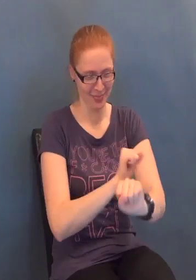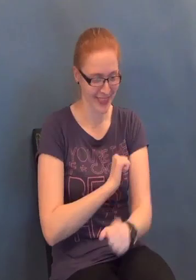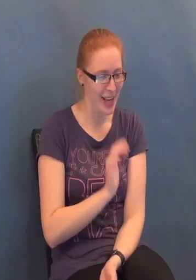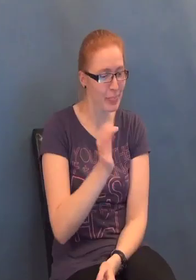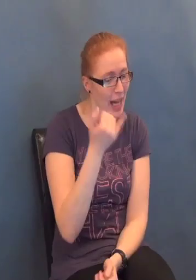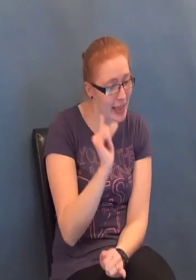Zablokuję ciebie.